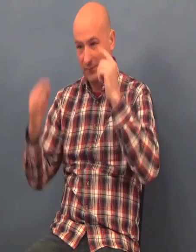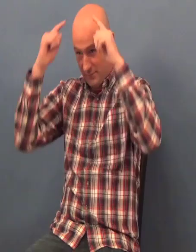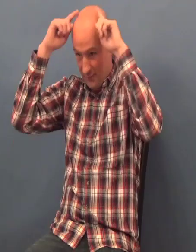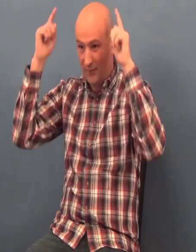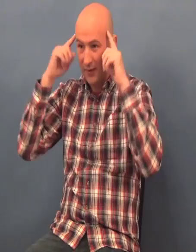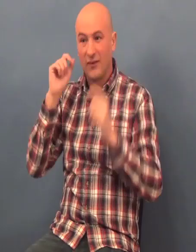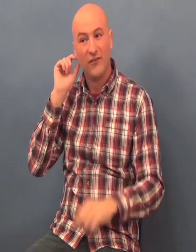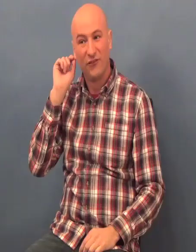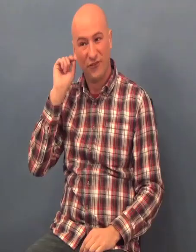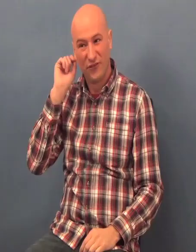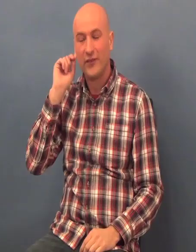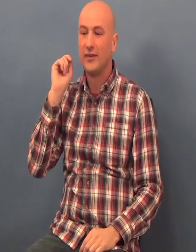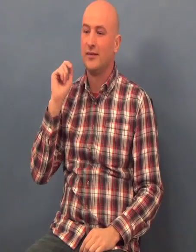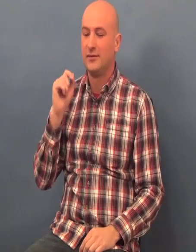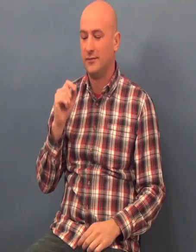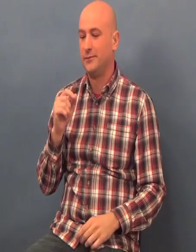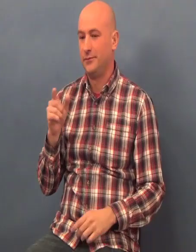Jest Myszka [Miki]. To kobieta.